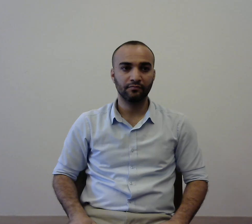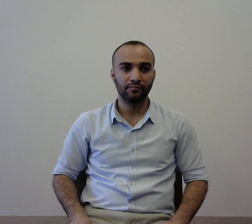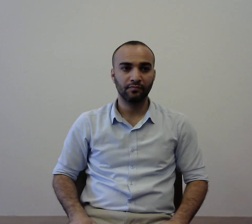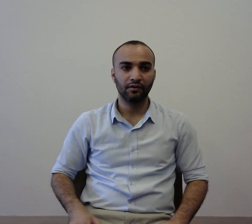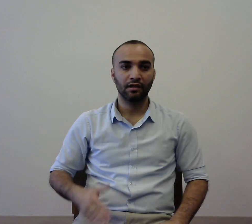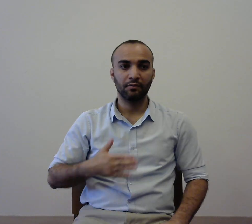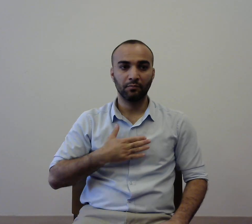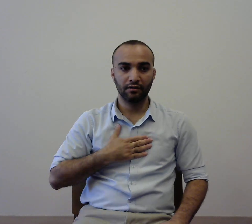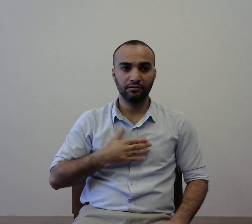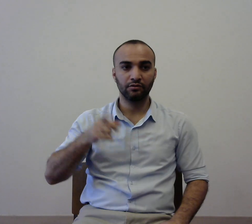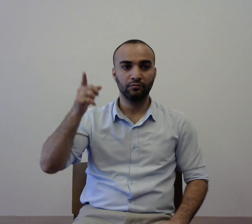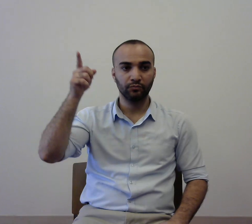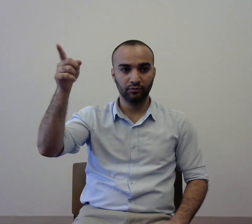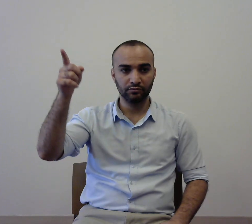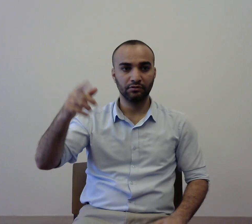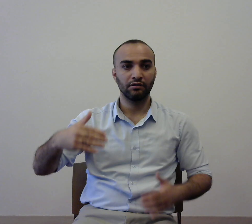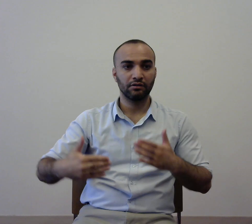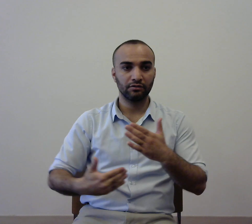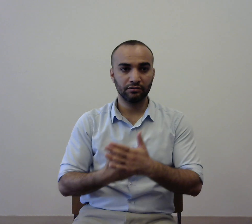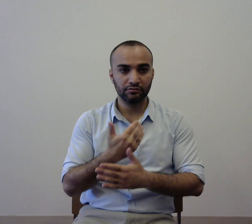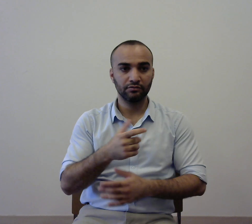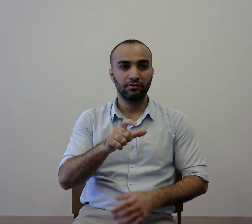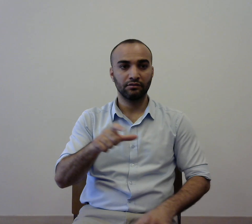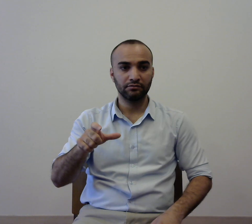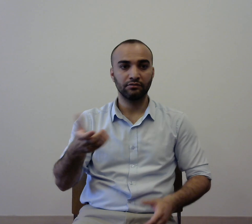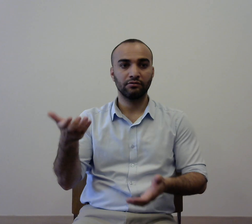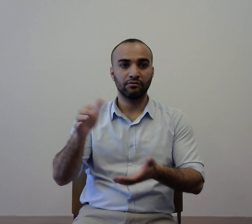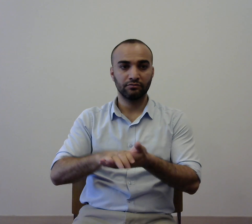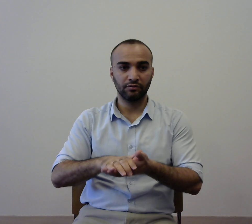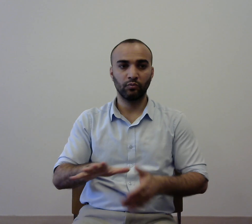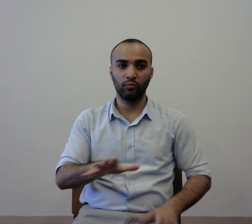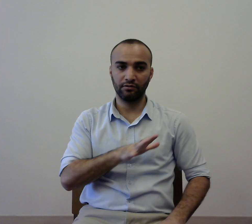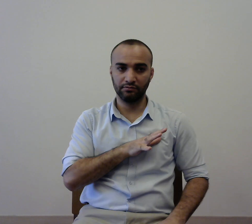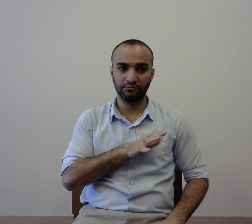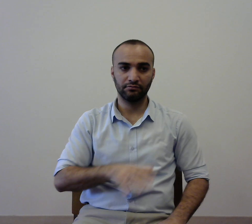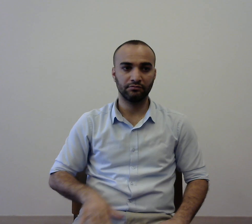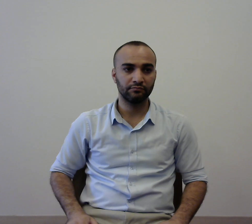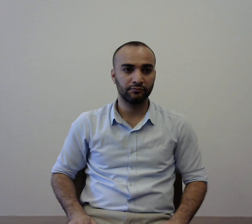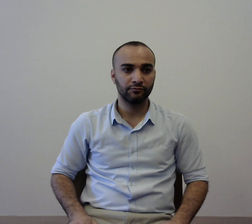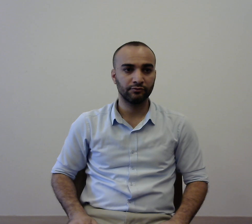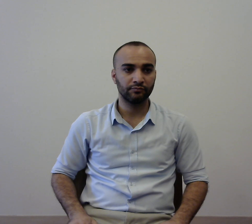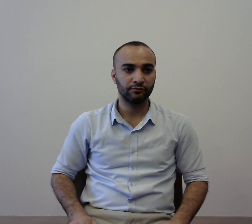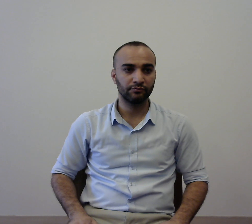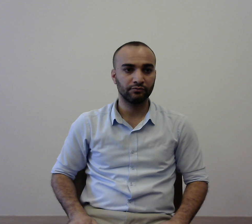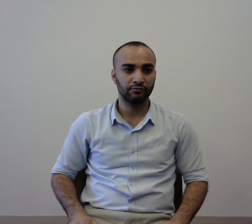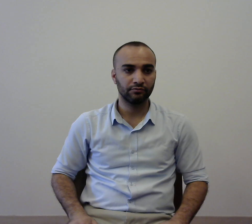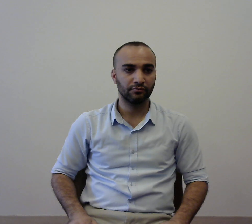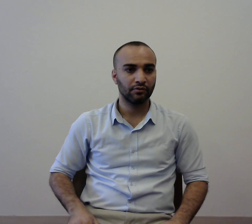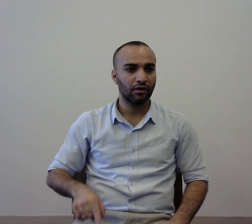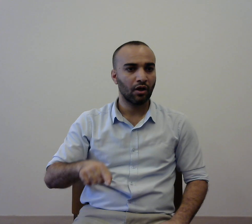Mən orda yeni insanlarla tanış oldum